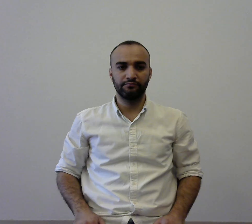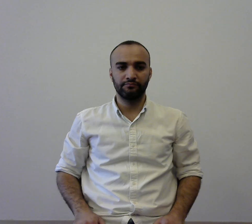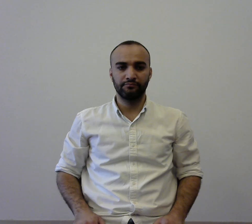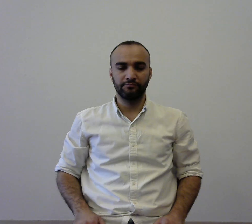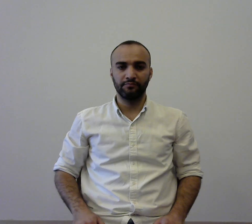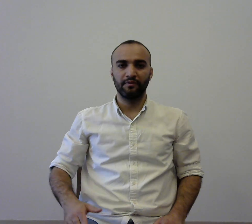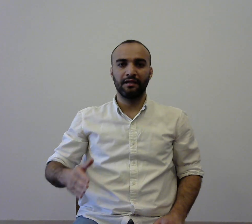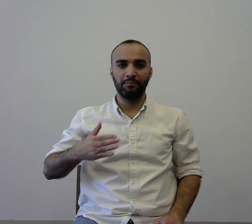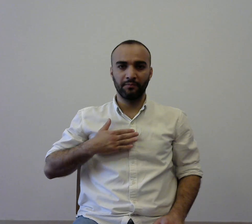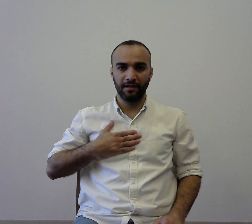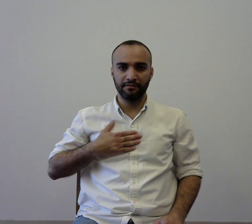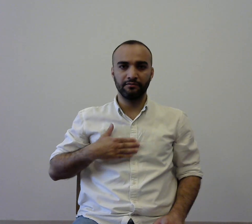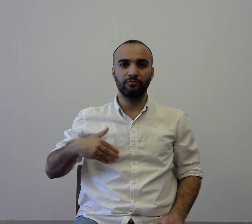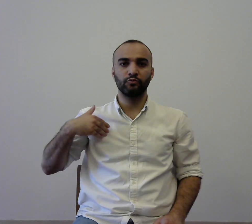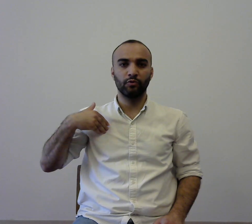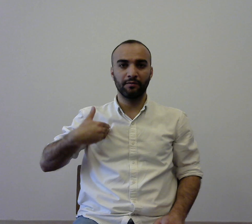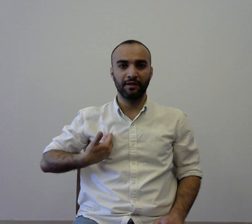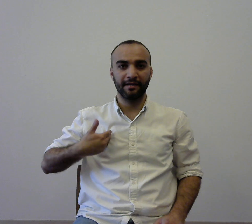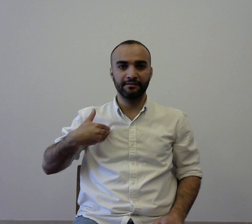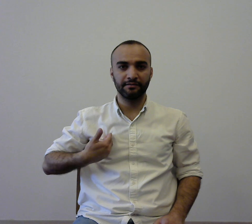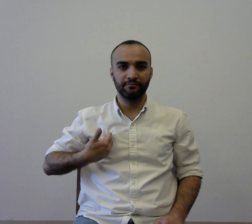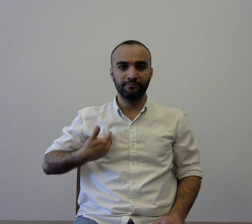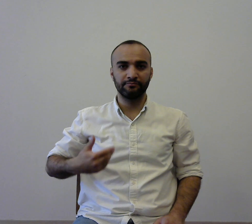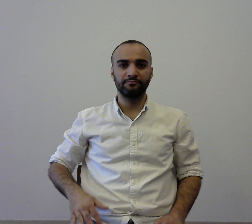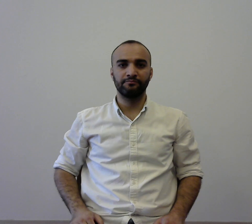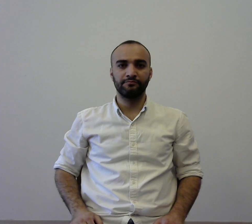Mən subayam